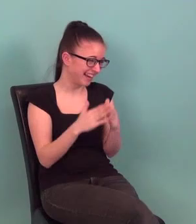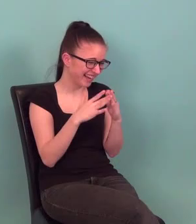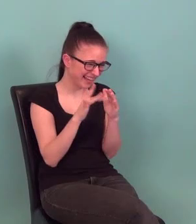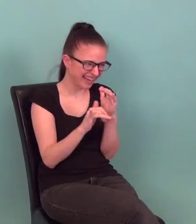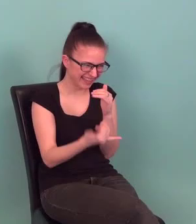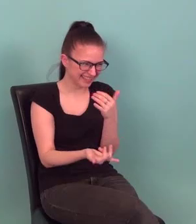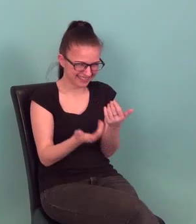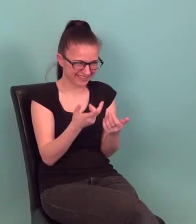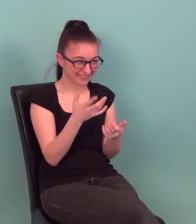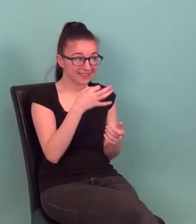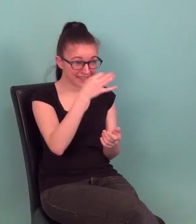W środku domu, jak?